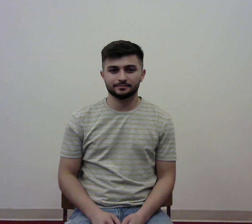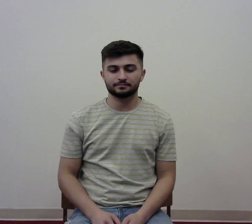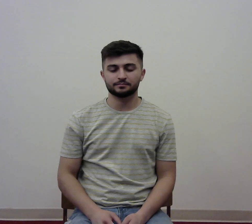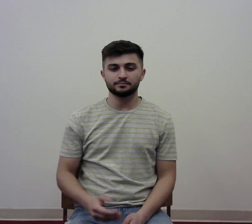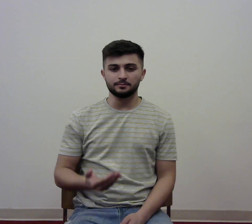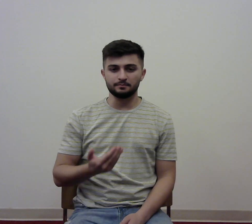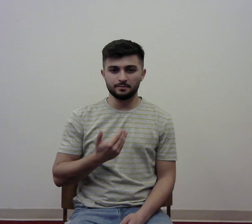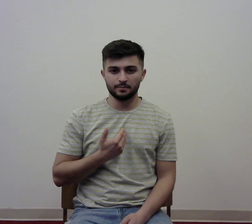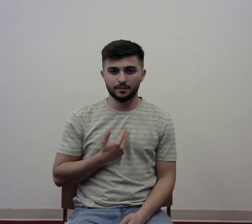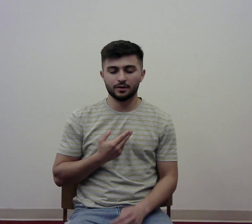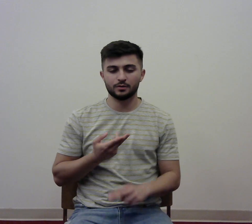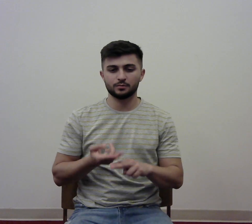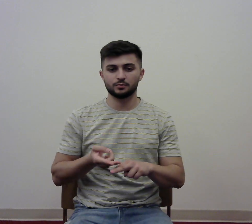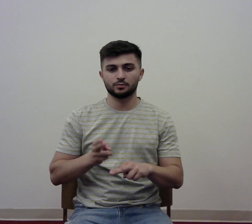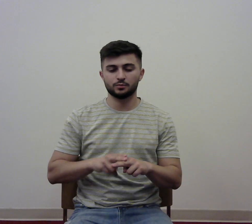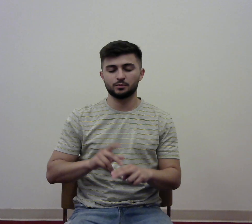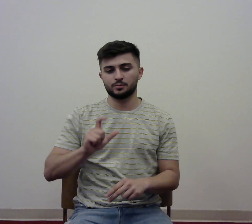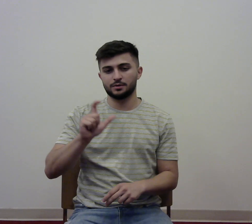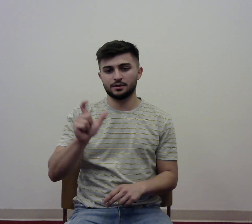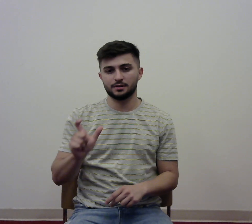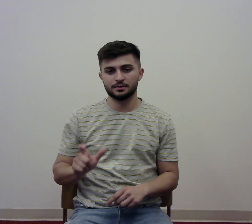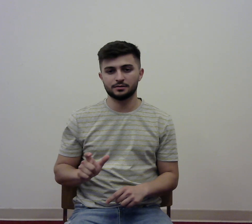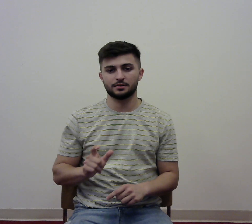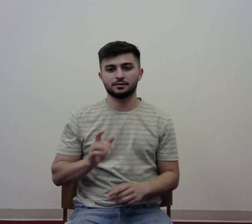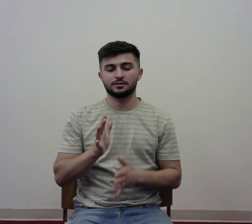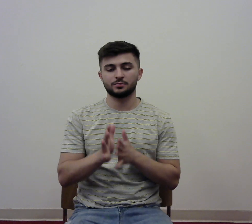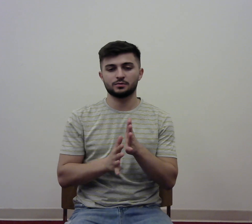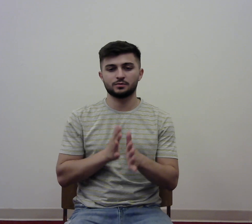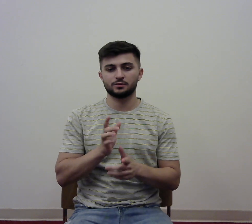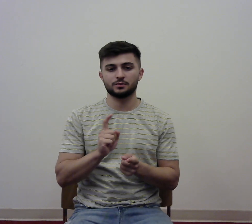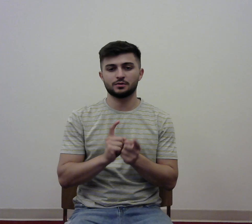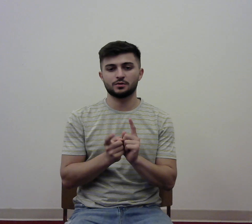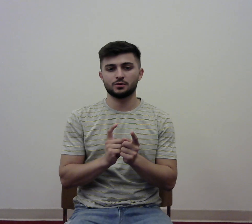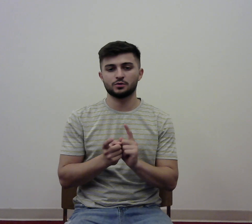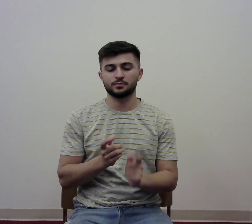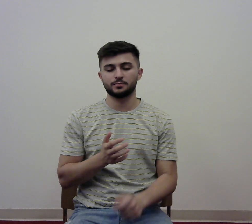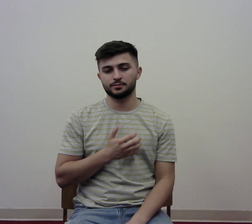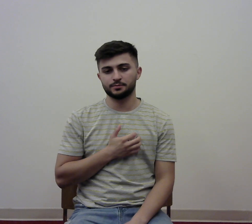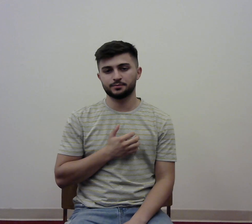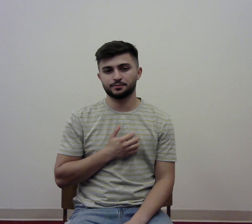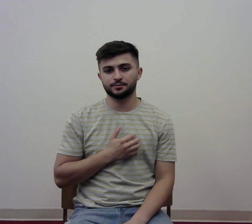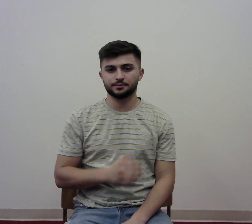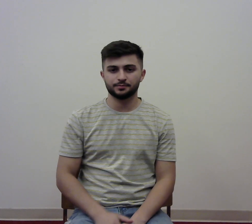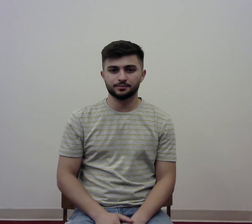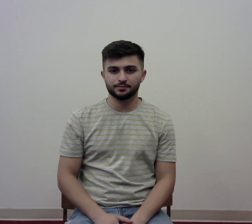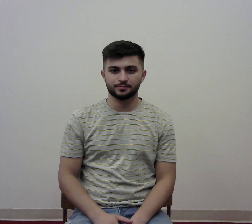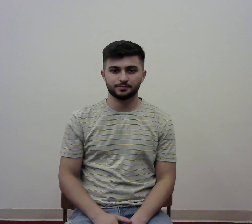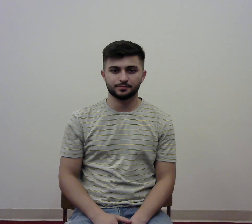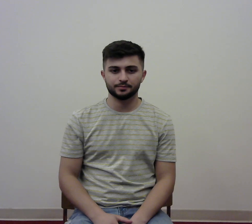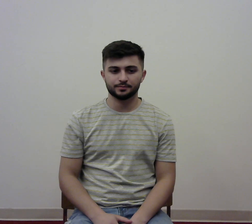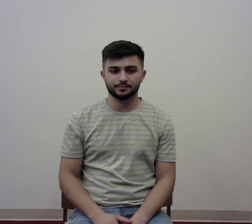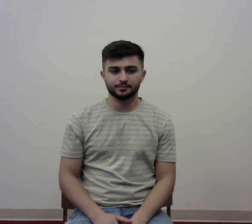Mən bu əsərin surdotərcüməsini istəyirəm